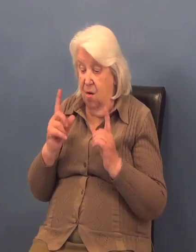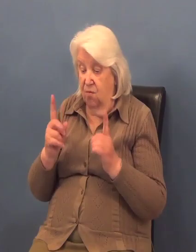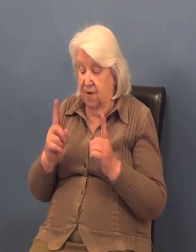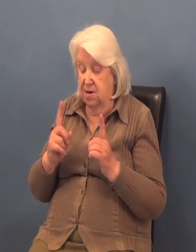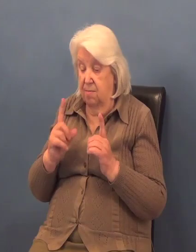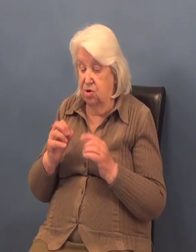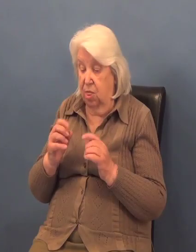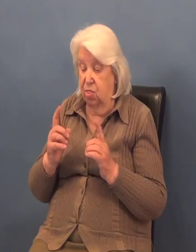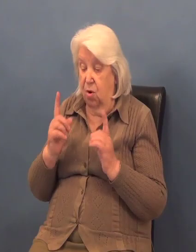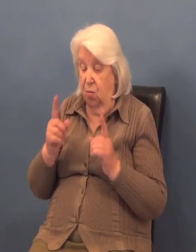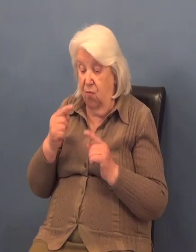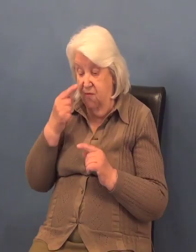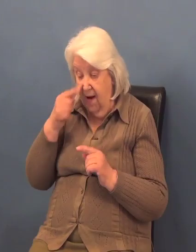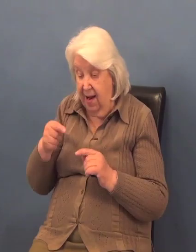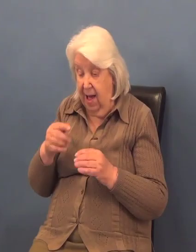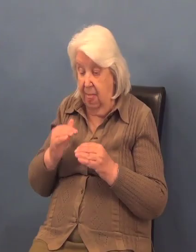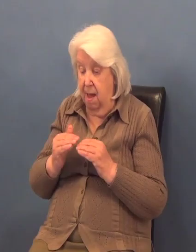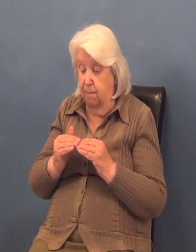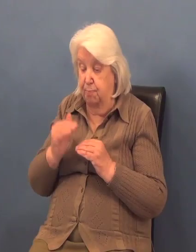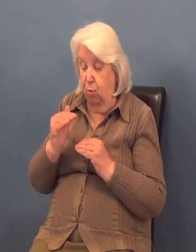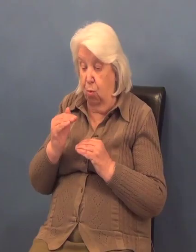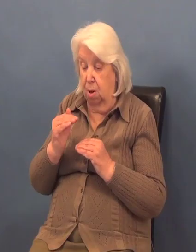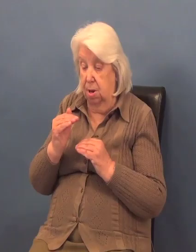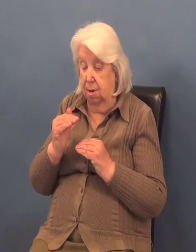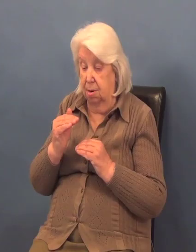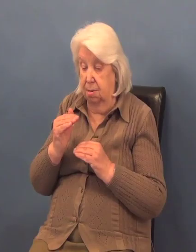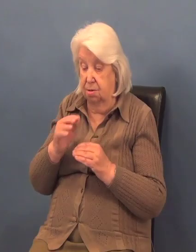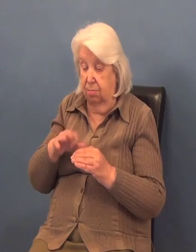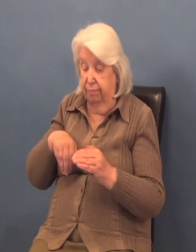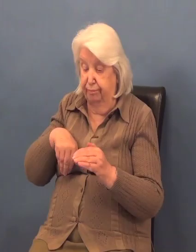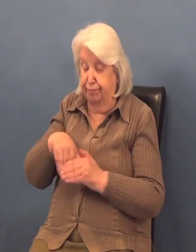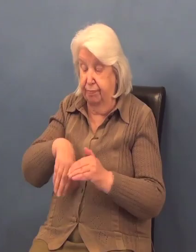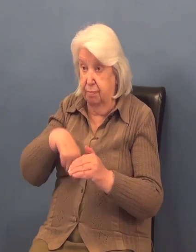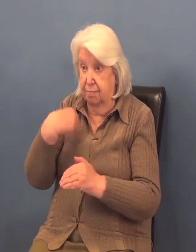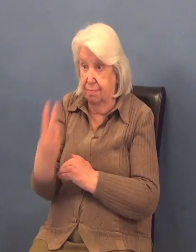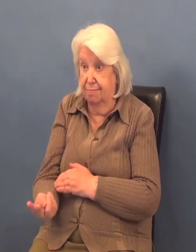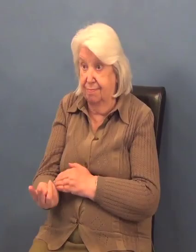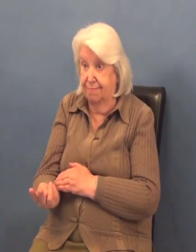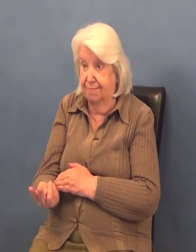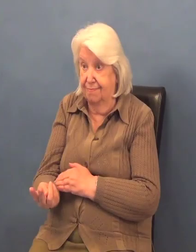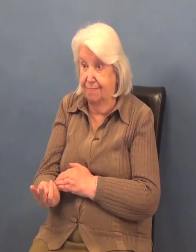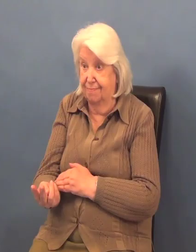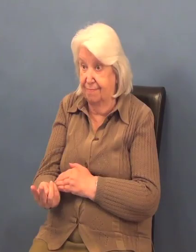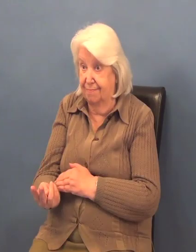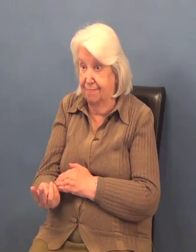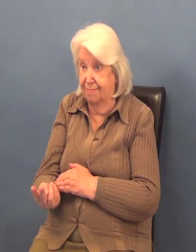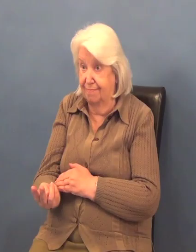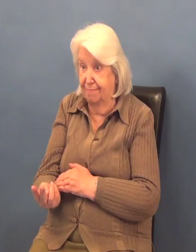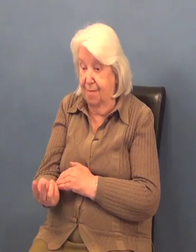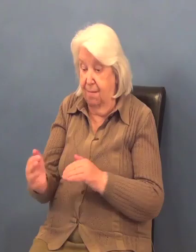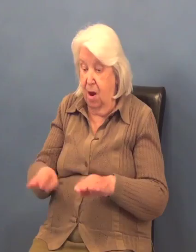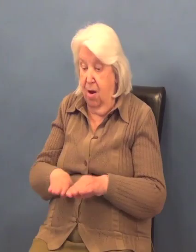Uważam, że to zwraca uwagę na próg, żeby się nie potknąć o niego i nie upaść.